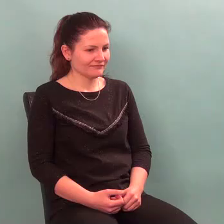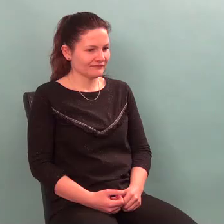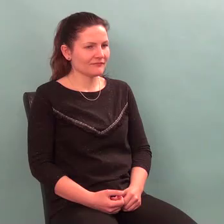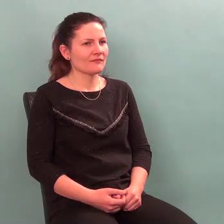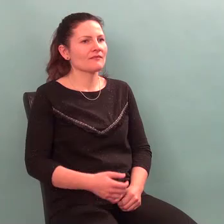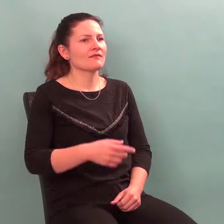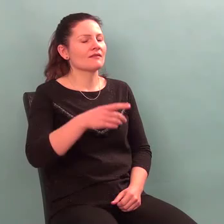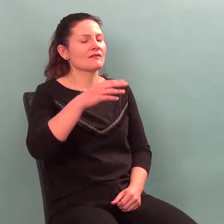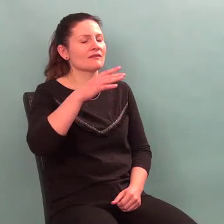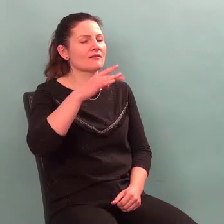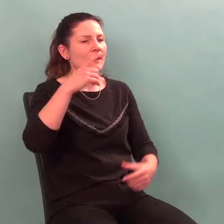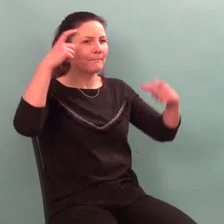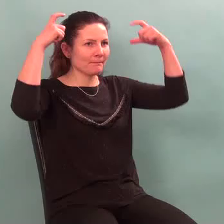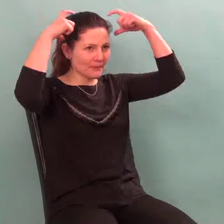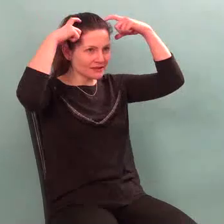To Myszka Miki.